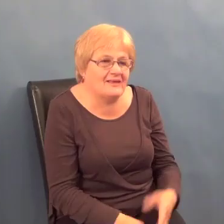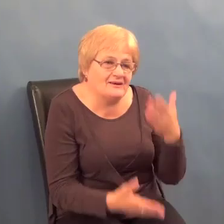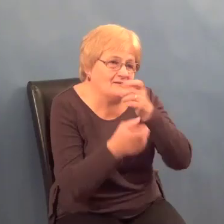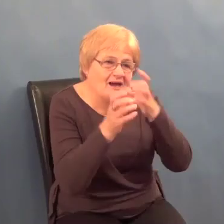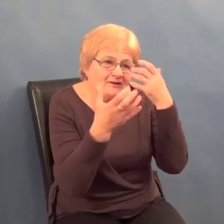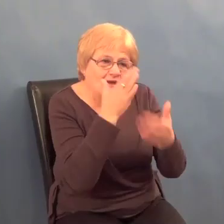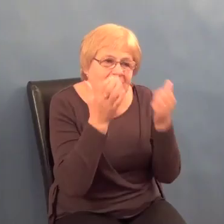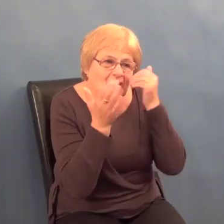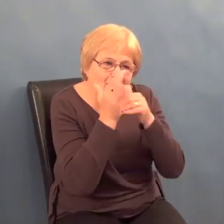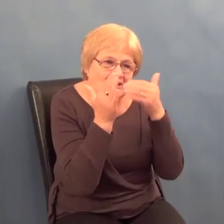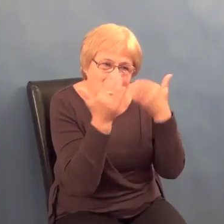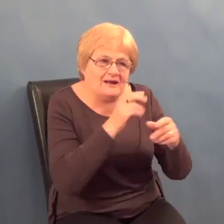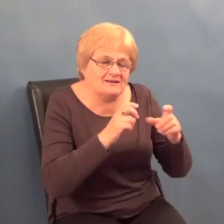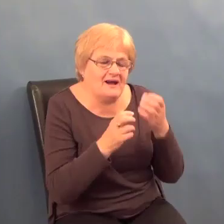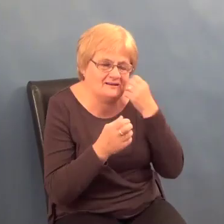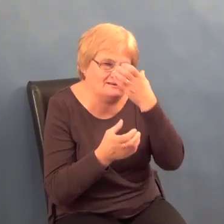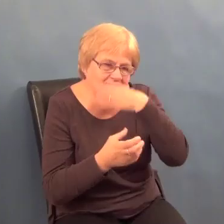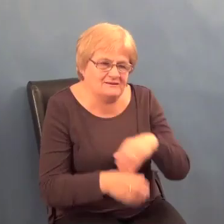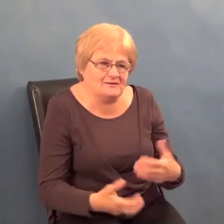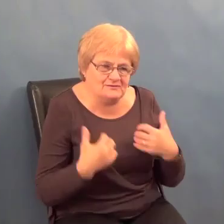Nie, szkoda jabłka, jest potrzebne, szkoda, lepiej zjeść jabłko.